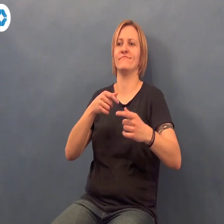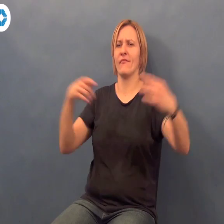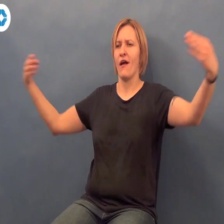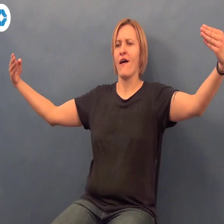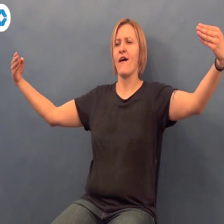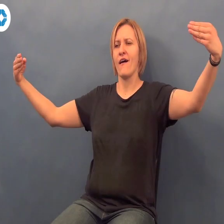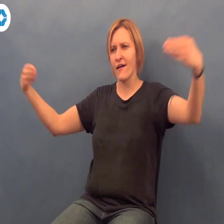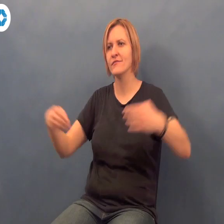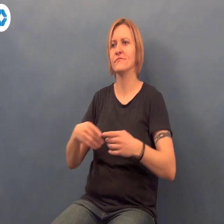Jadą naprzeciw siebie.